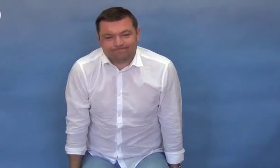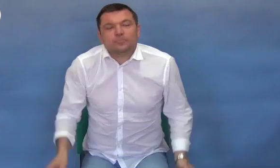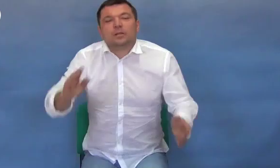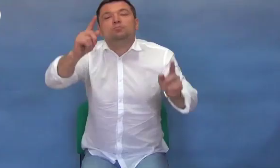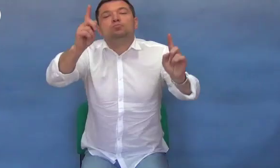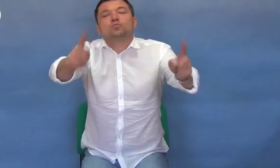Muszą...